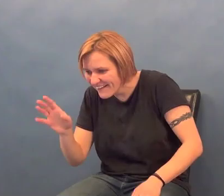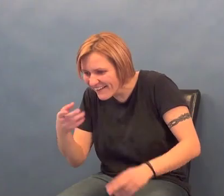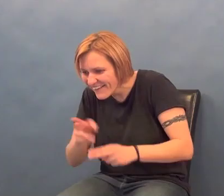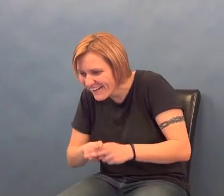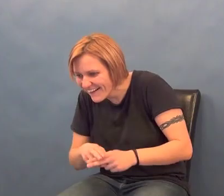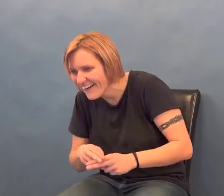Który?